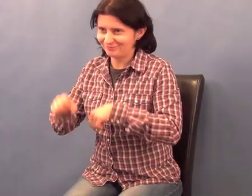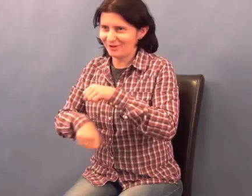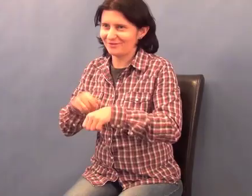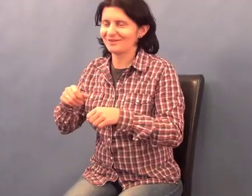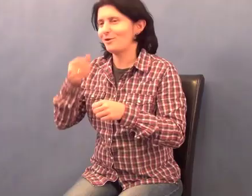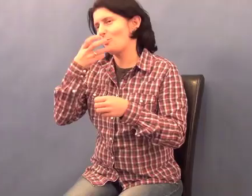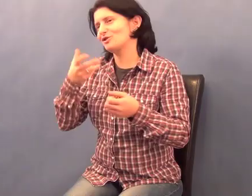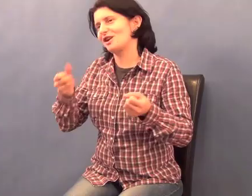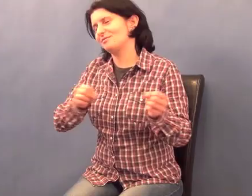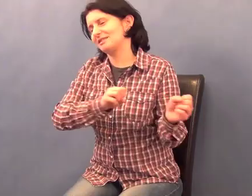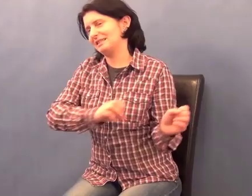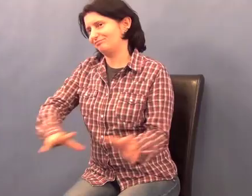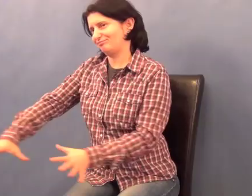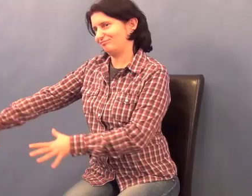Gruszki się rozsypały.